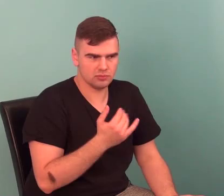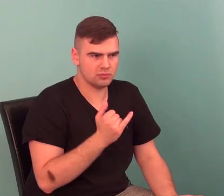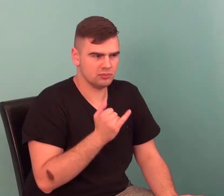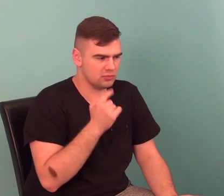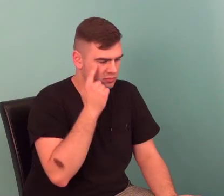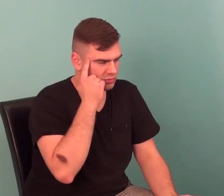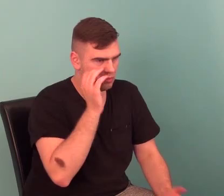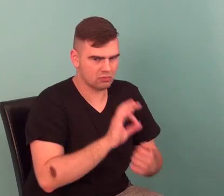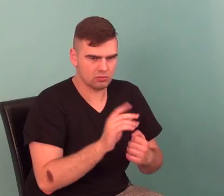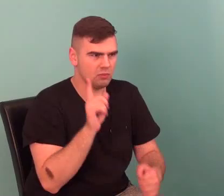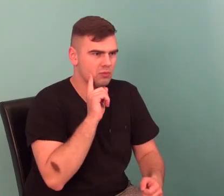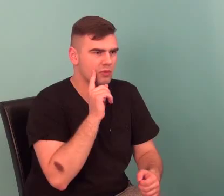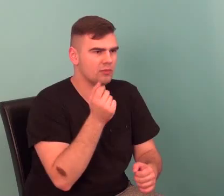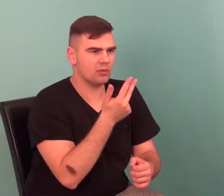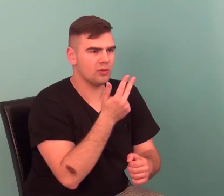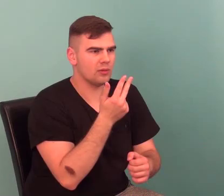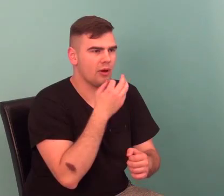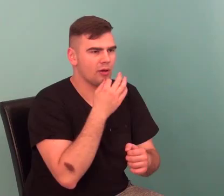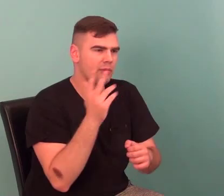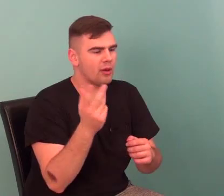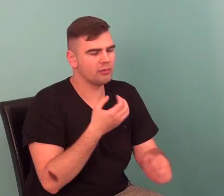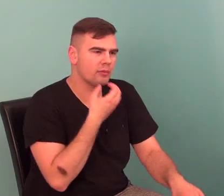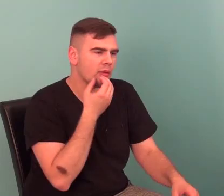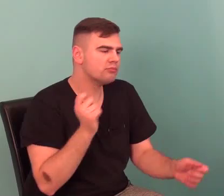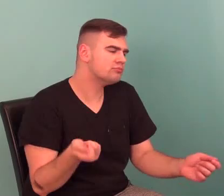Myśli, ale akurat zjawiają się trzej młodzi chłopcy, którzy jedzą gruszki, jeden odbija paletką piłeczkę.